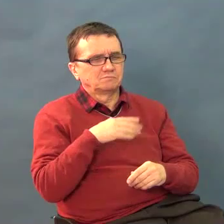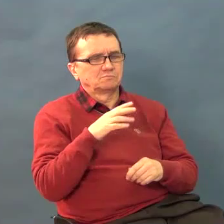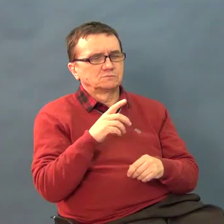Ja...